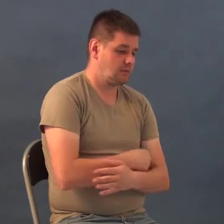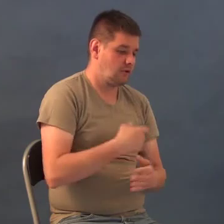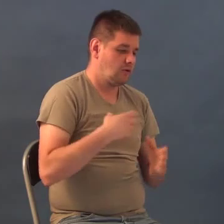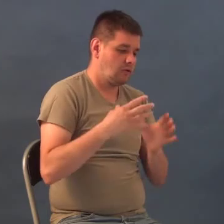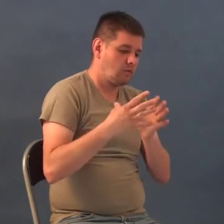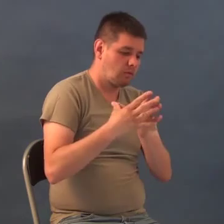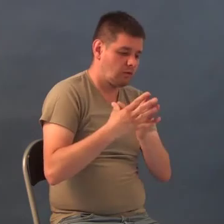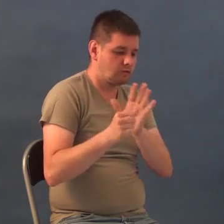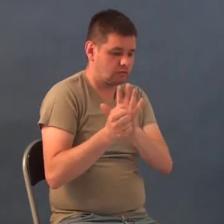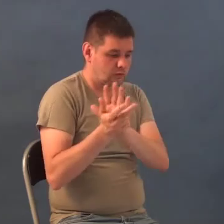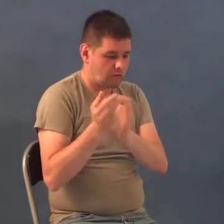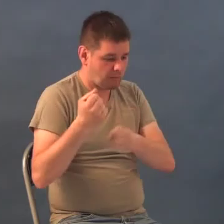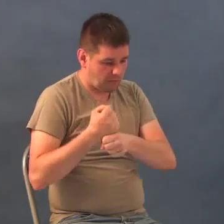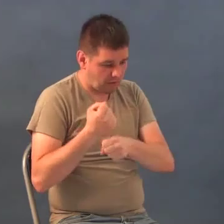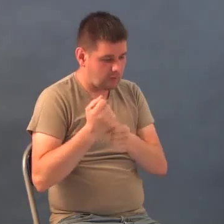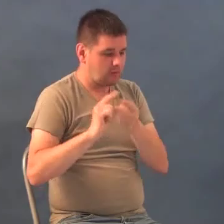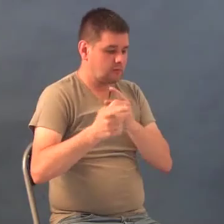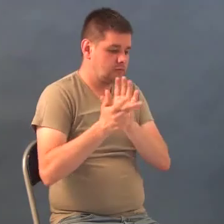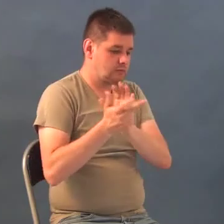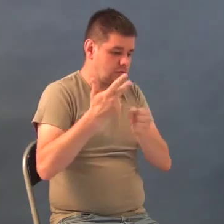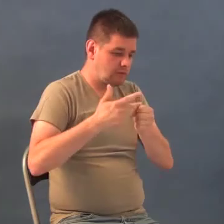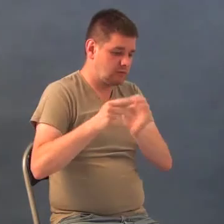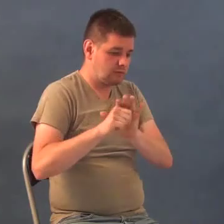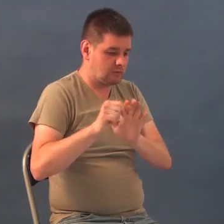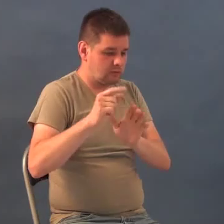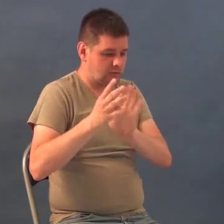Po pracy mam spotkanie z dziewczyną, z koleżanką. Idziemy do kina.